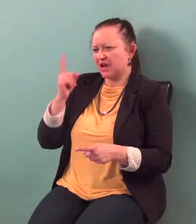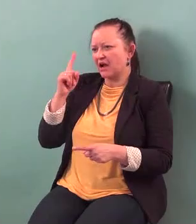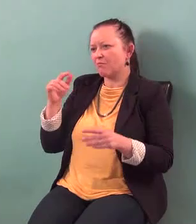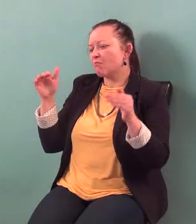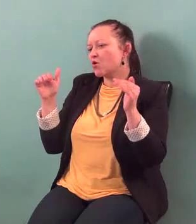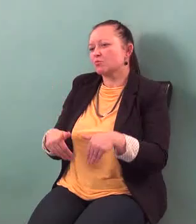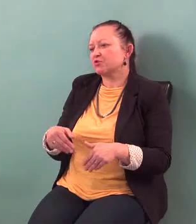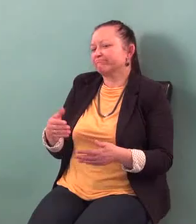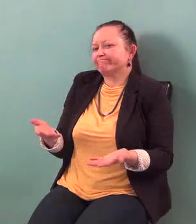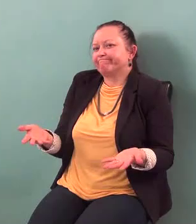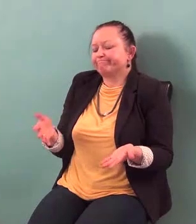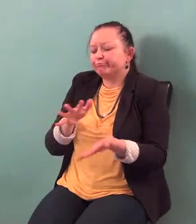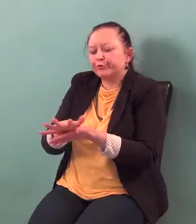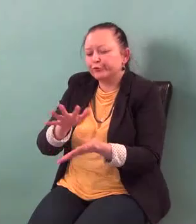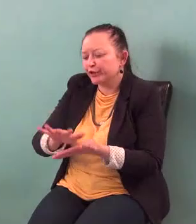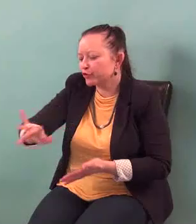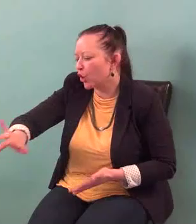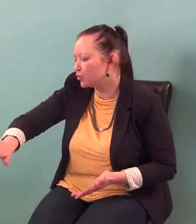Może to dlatego, że wanna w środku jest brudna.